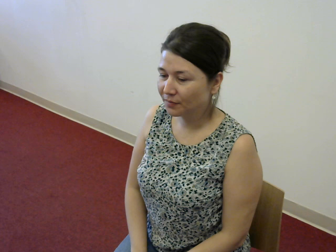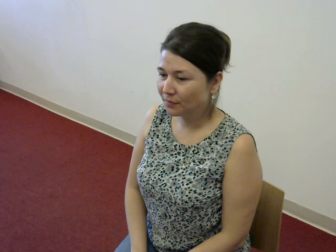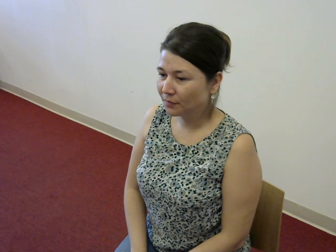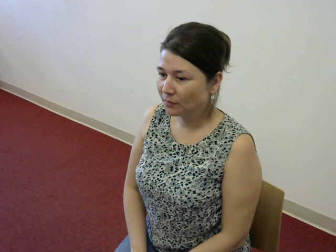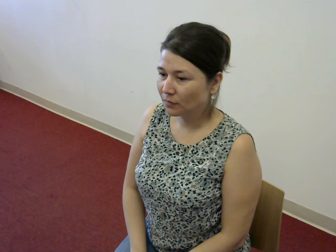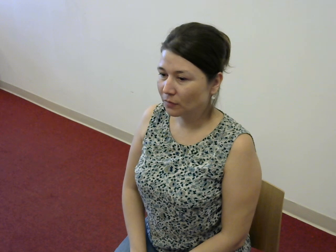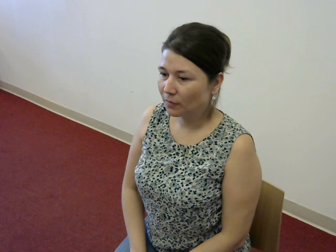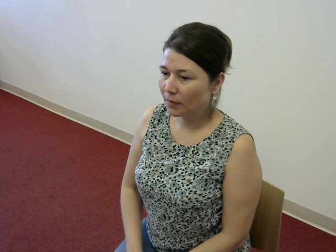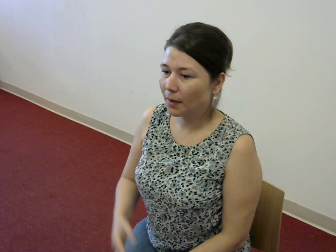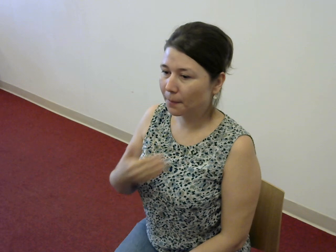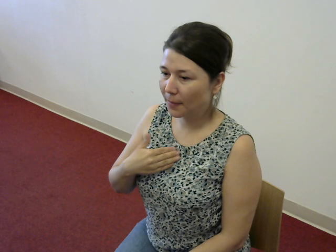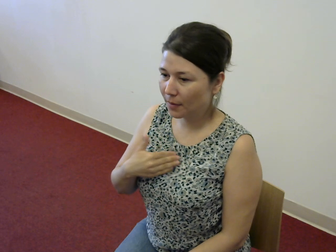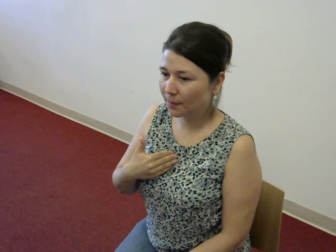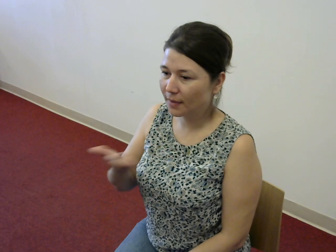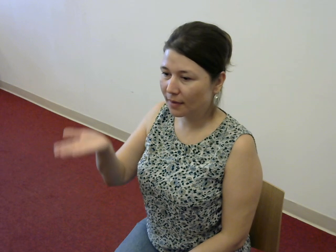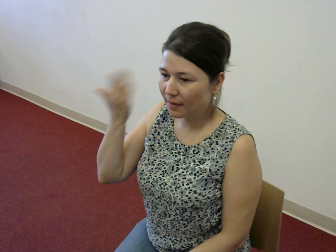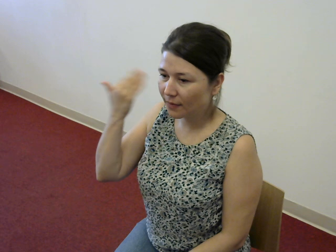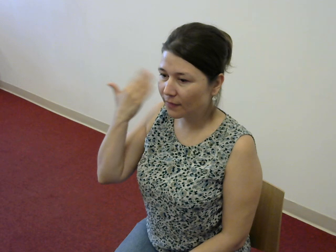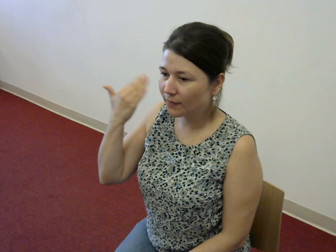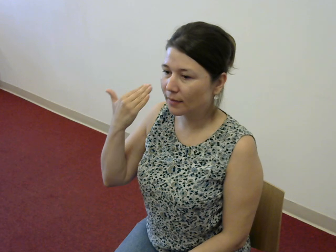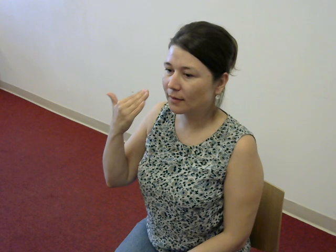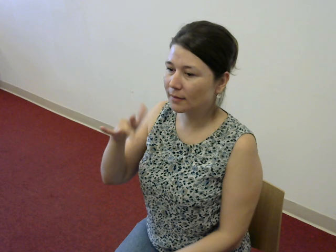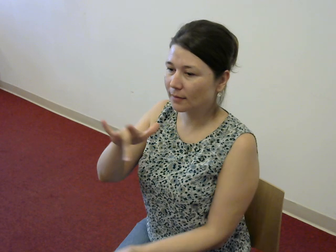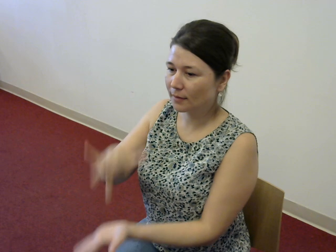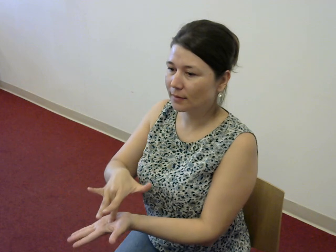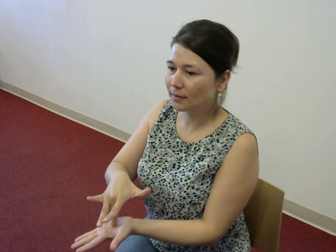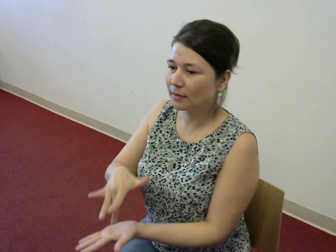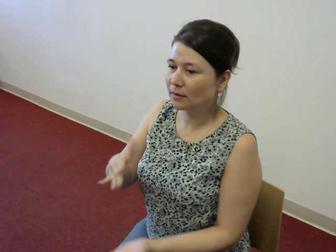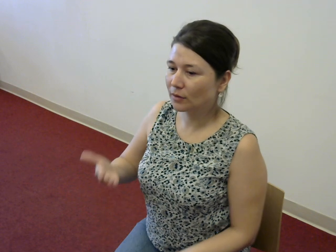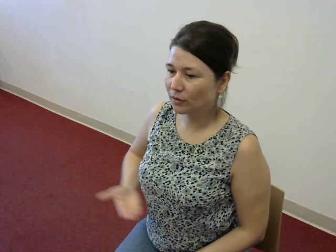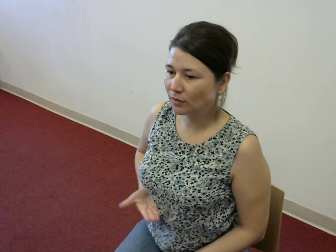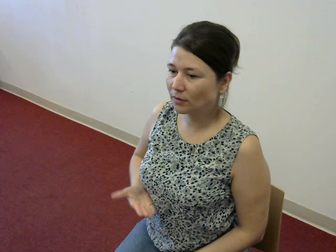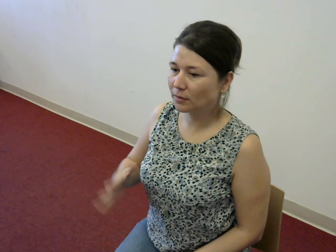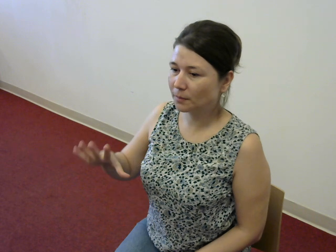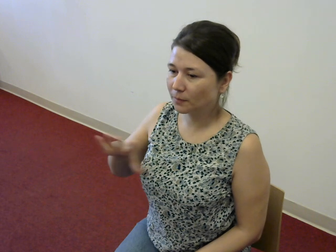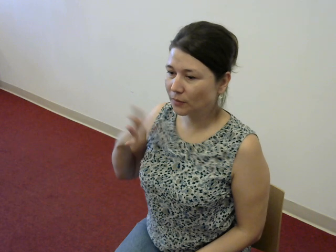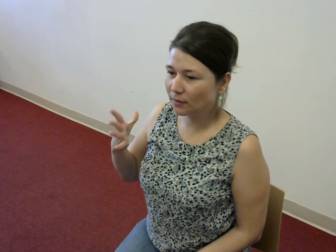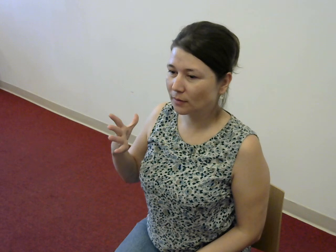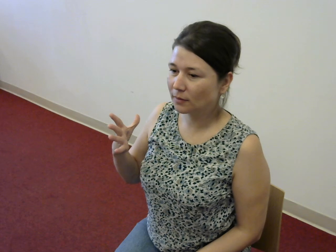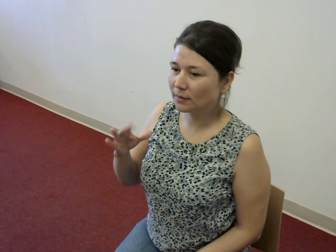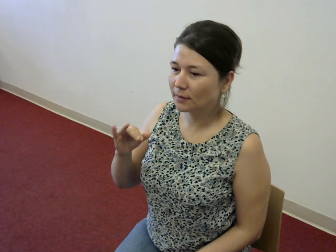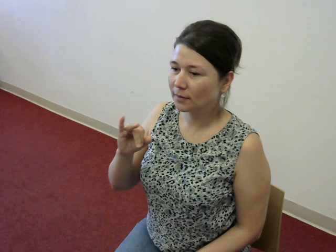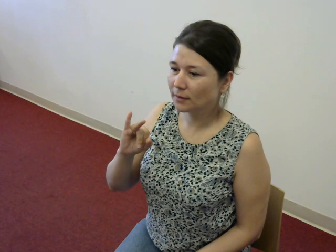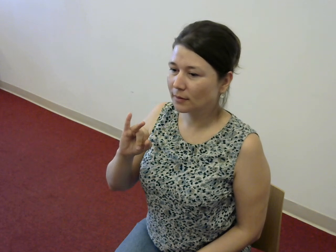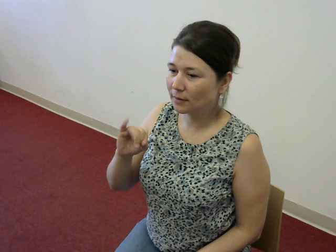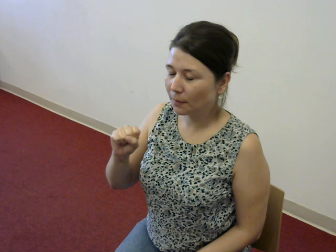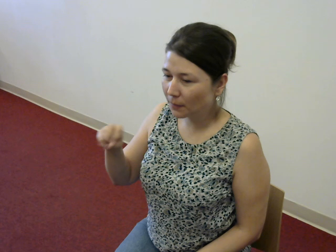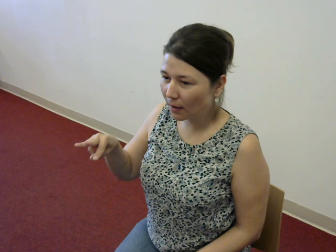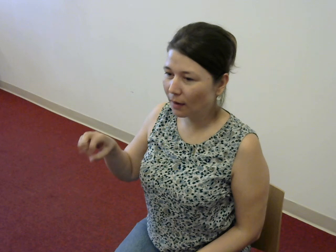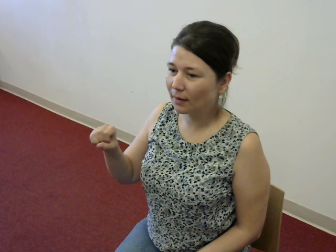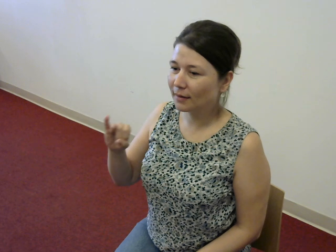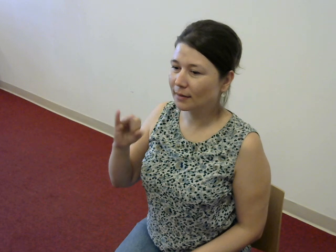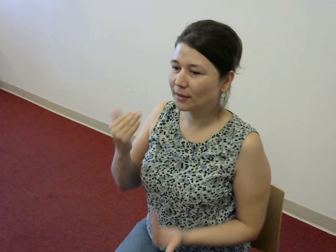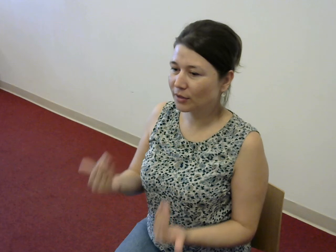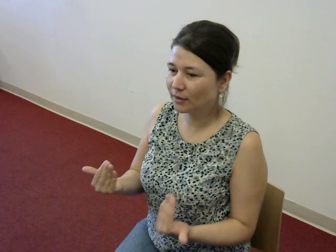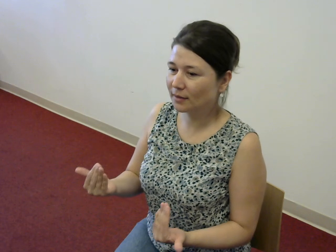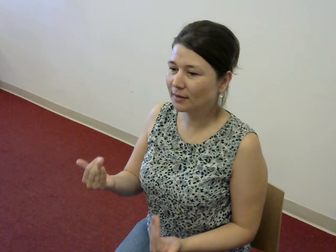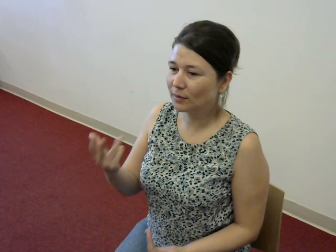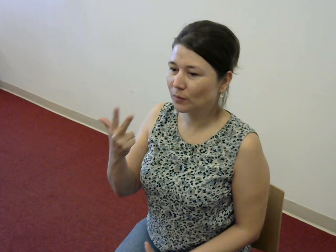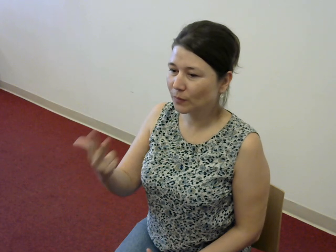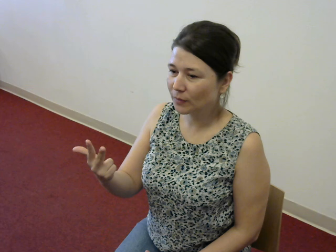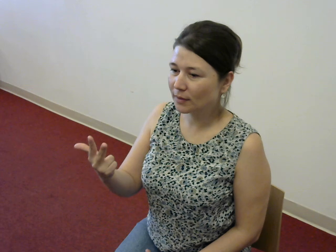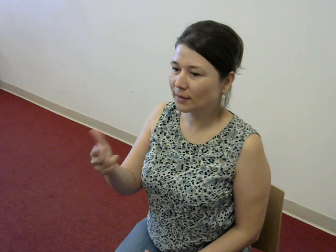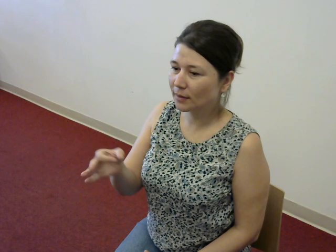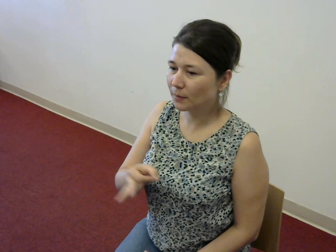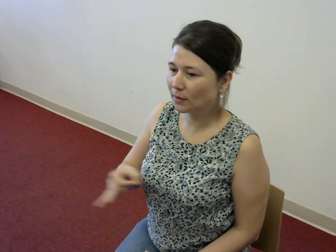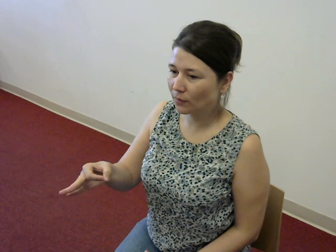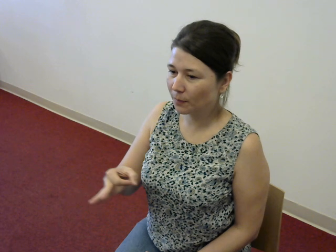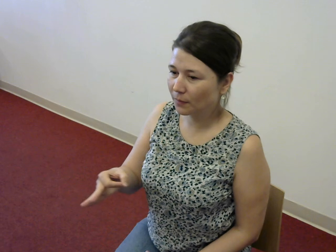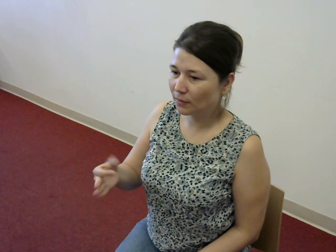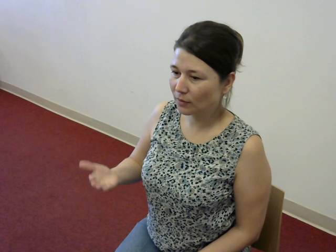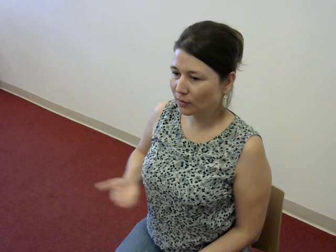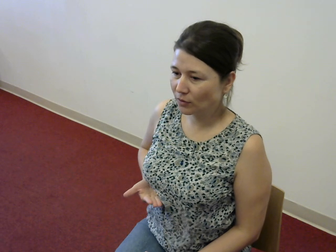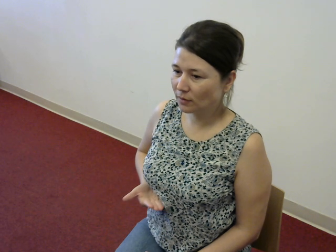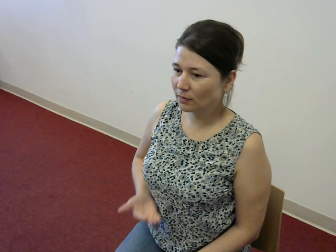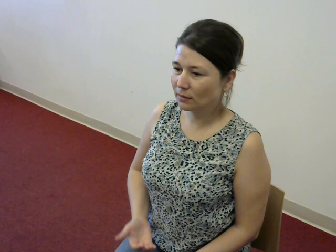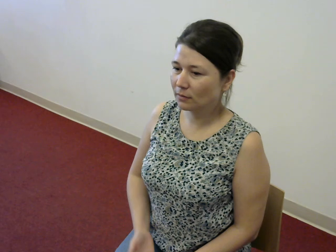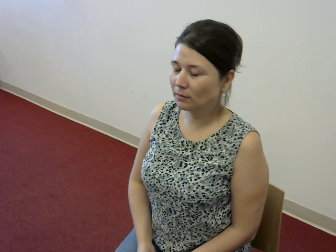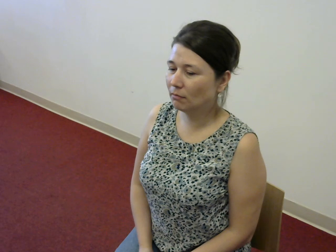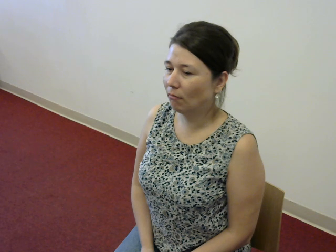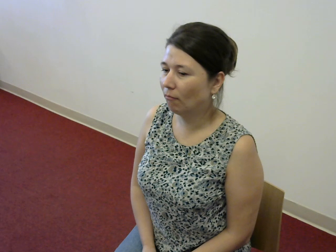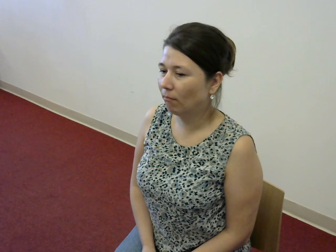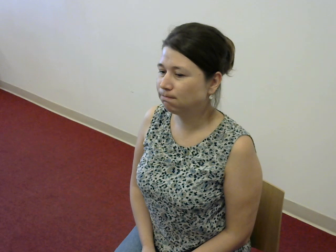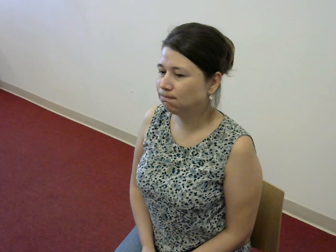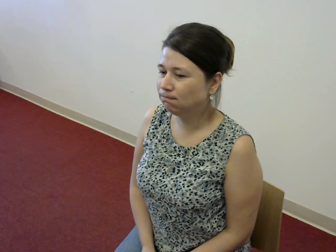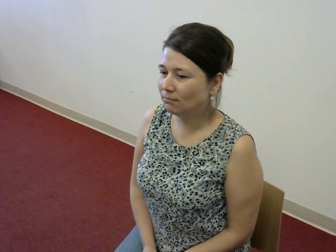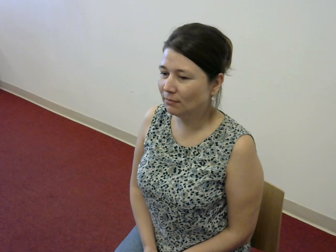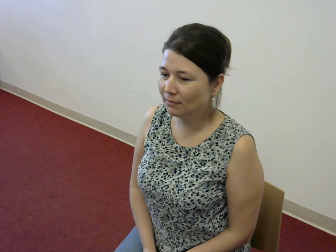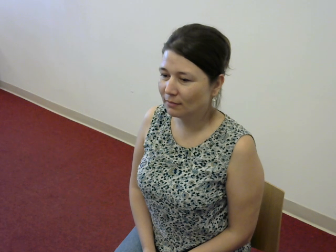Mən əvvəl mərkəzdə yaşamışam, amma indi 3-cü mikrorayonda yaşayıram